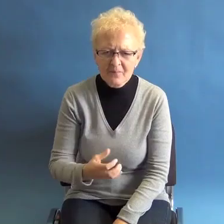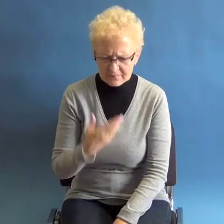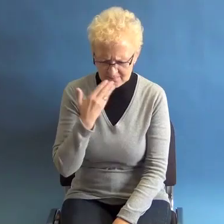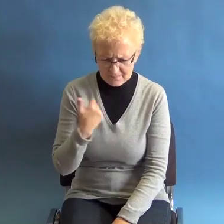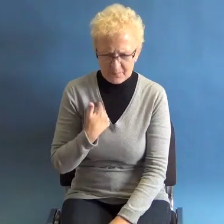Nie wiem.